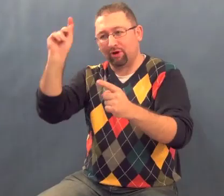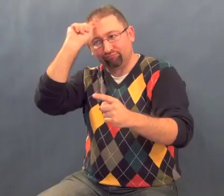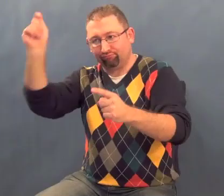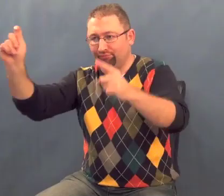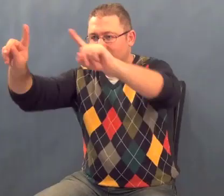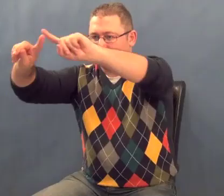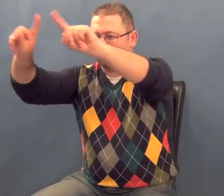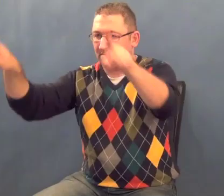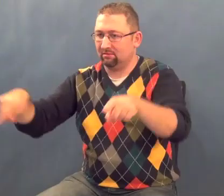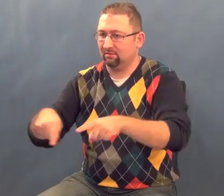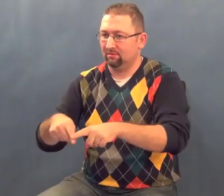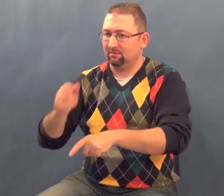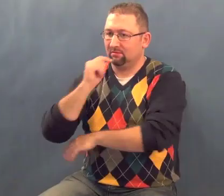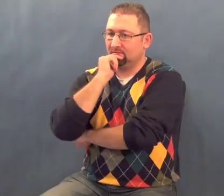Więc ten znak informuje o tym.